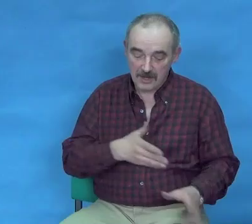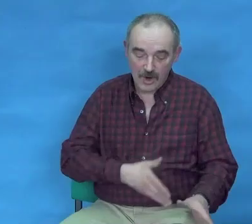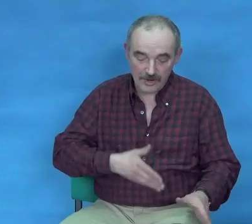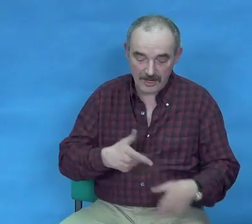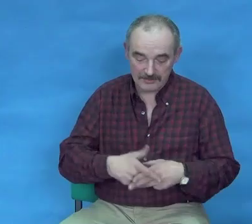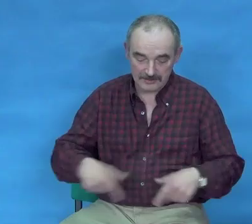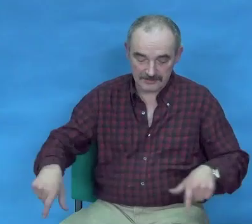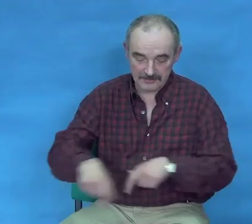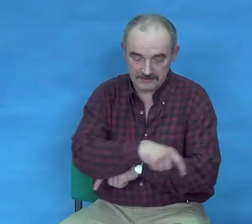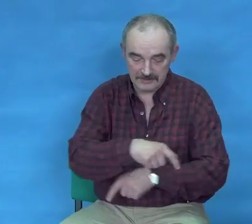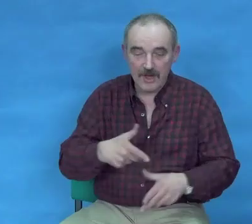Pociąg jedzie po torach.